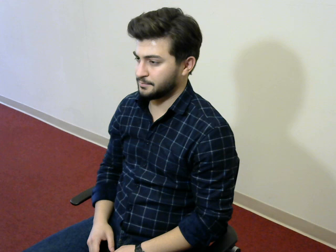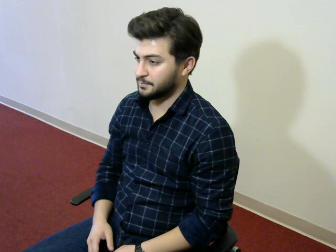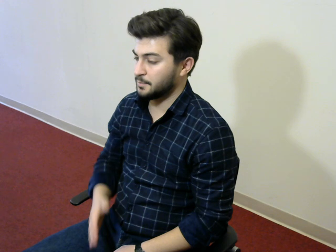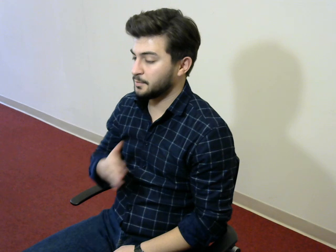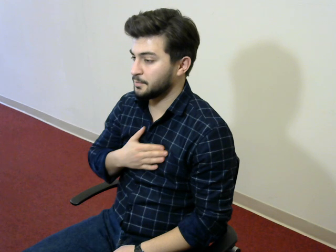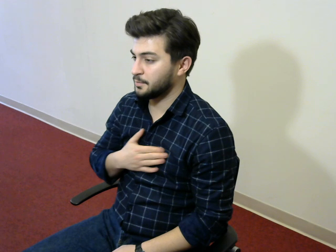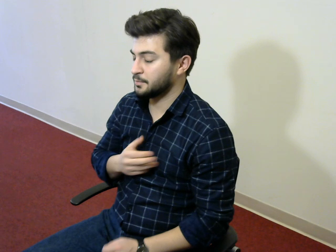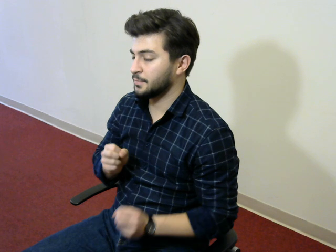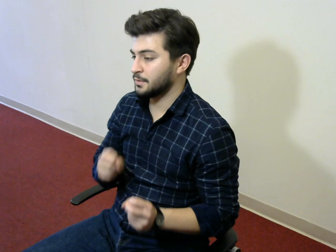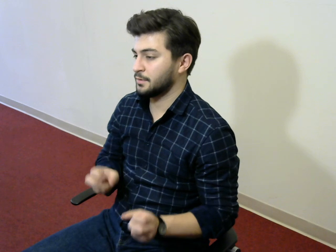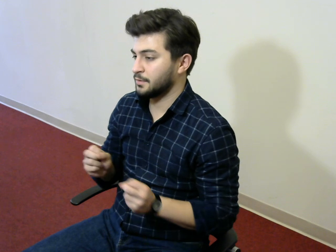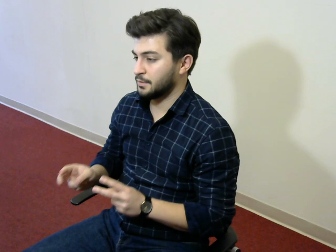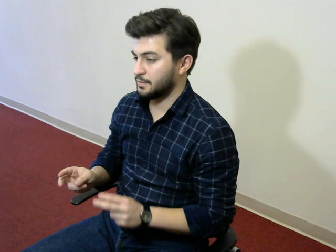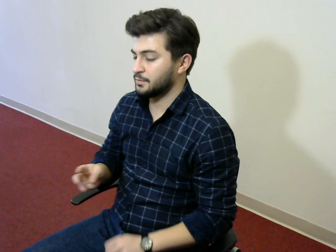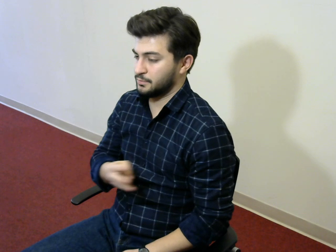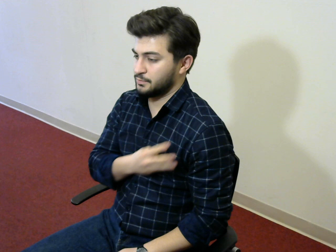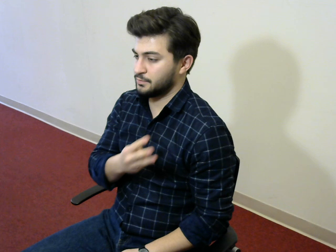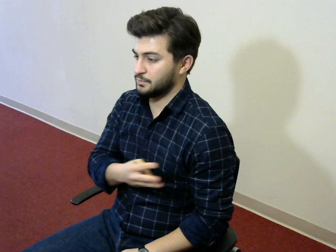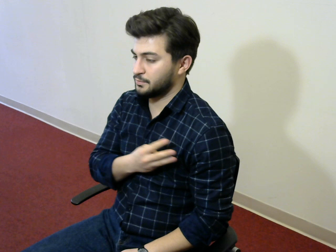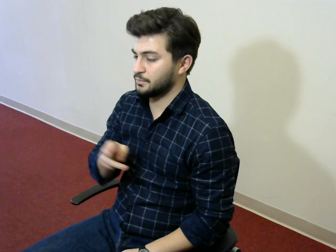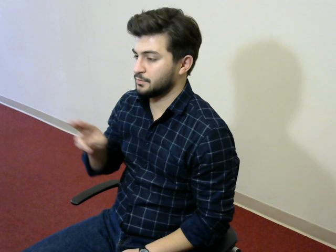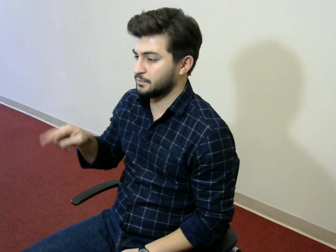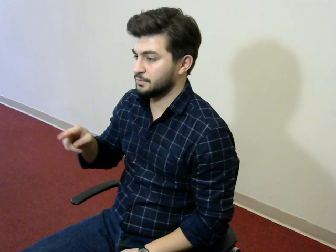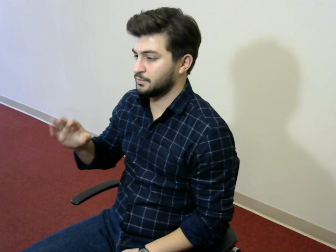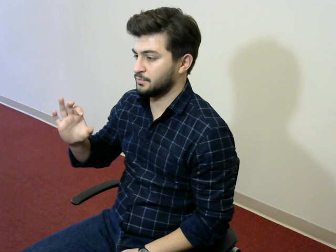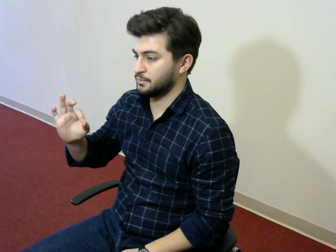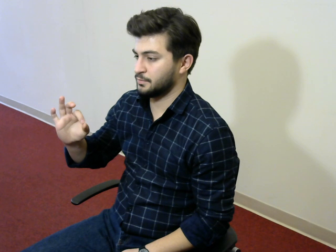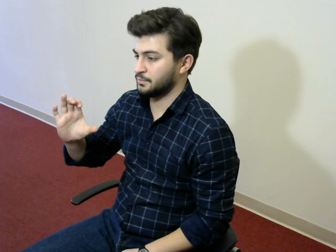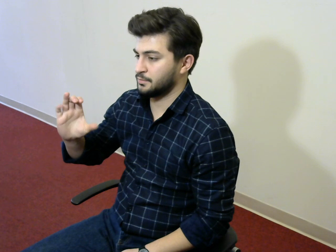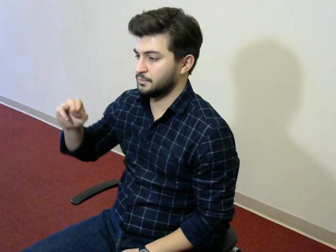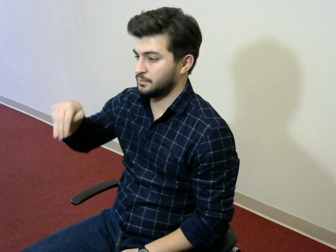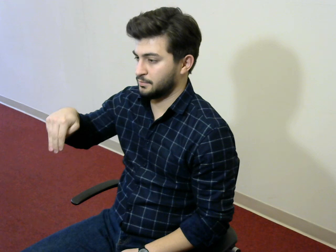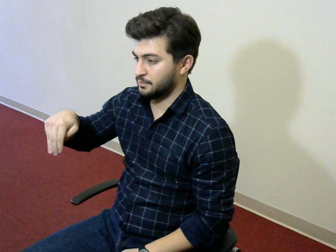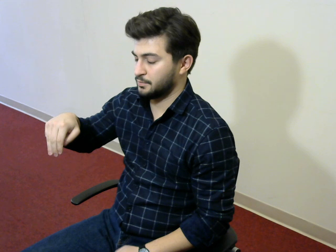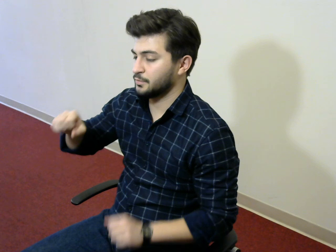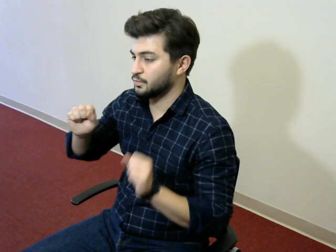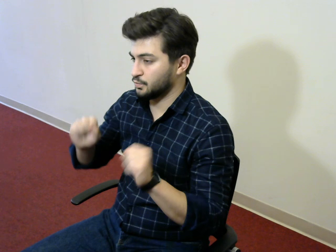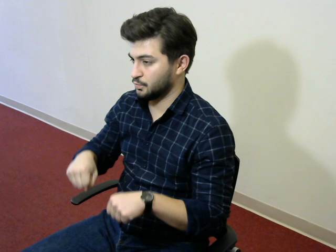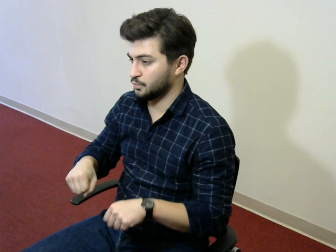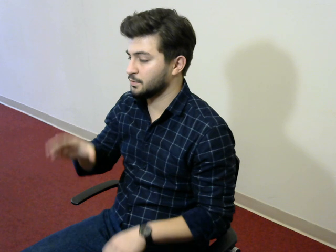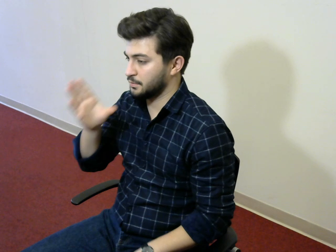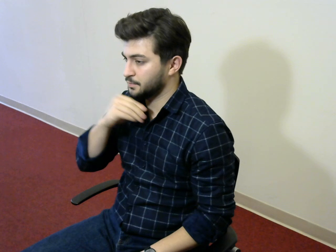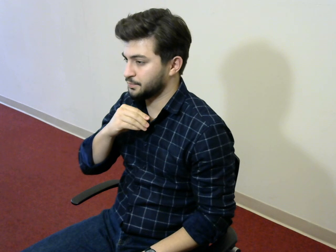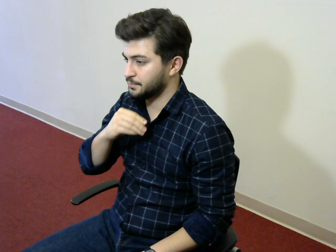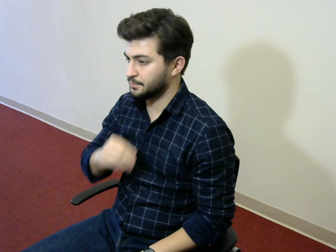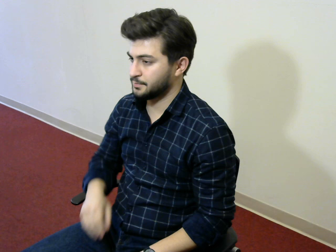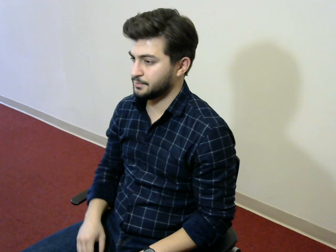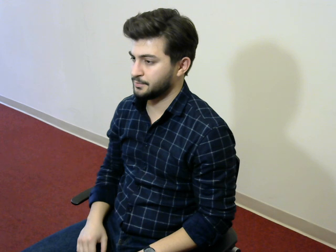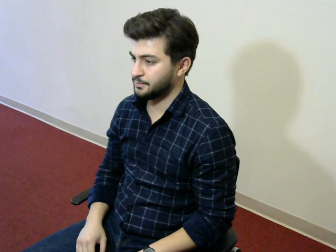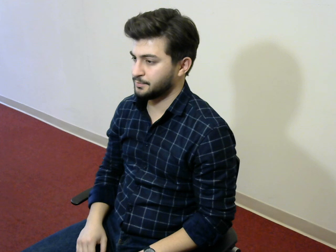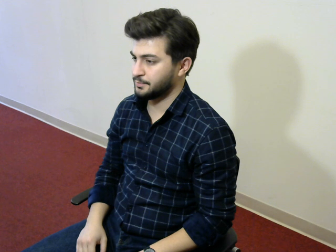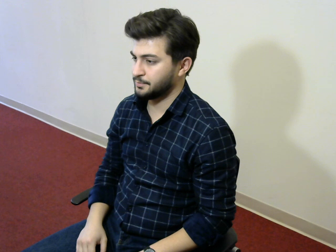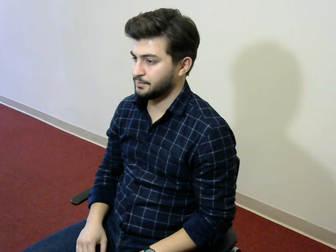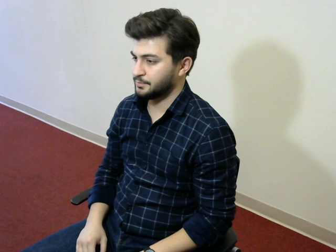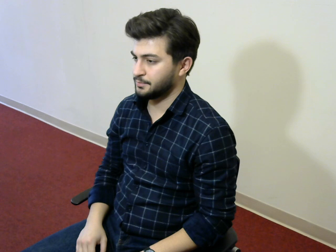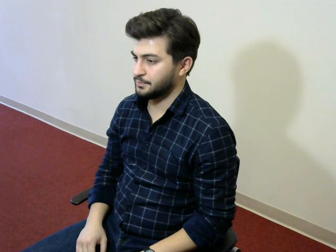Mən necə könüllü DOST ola bilərəm?